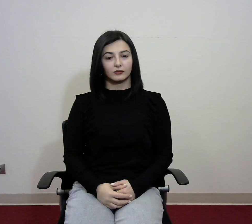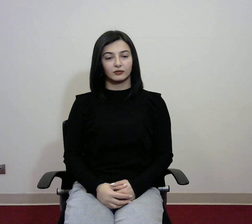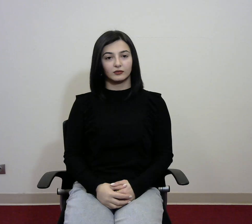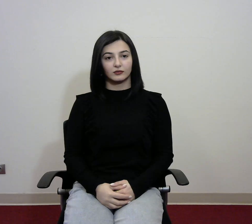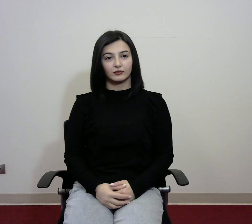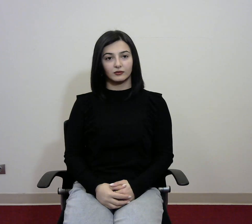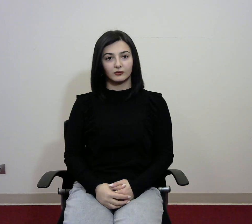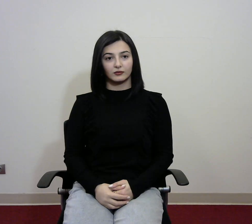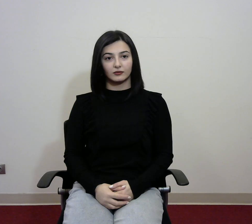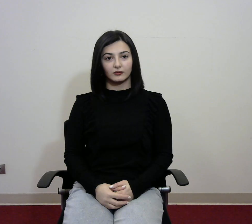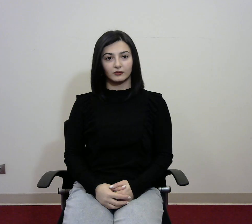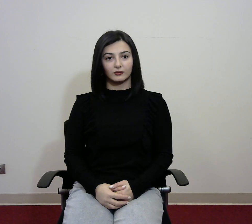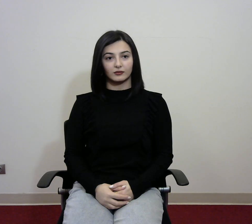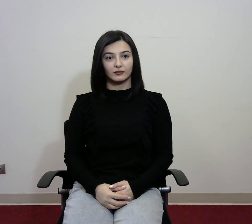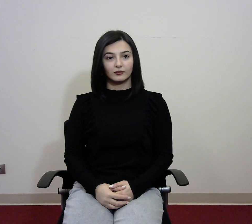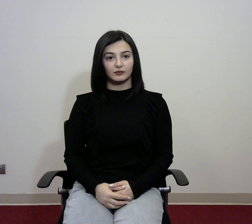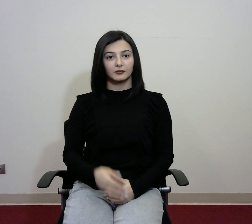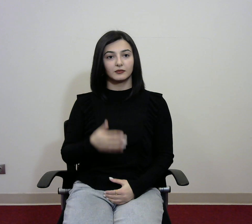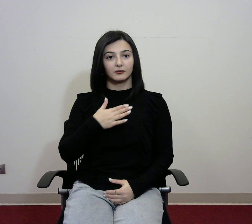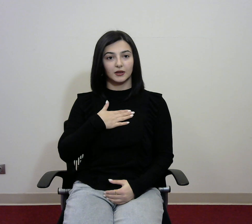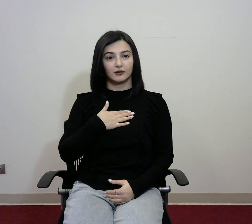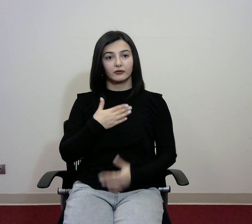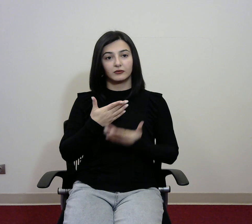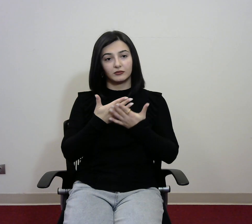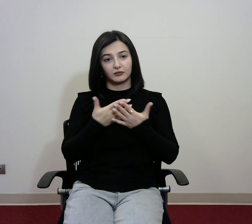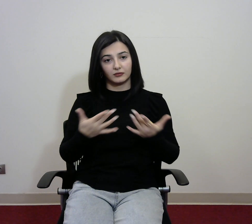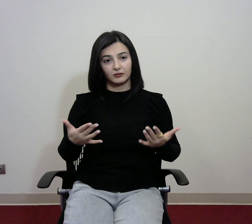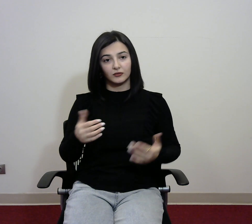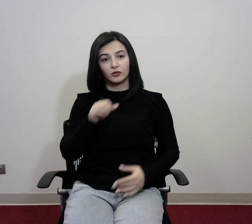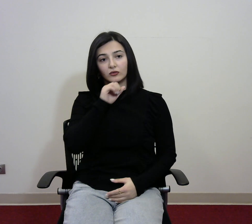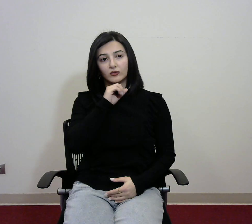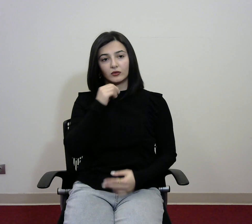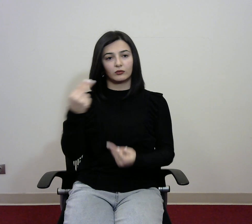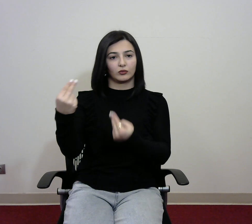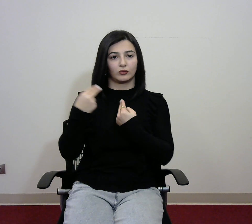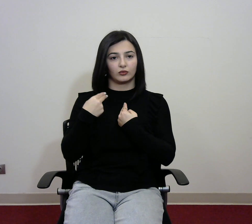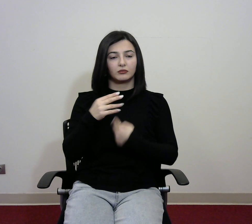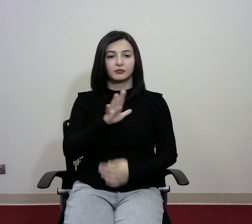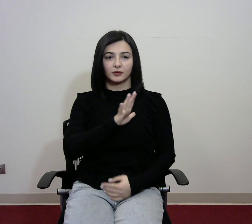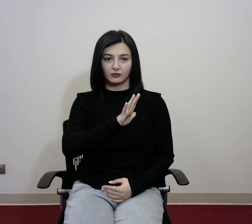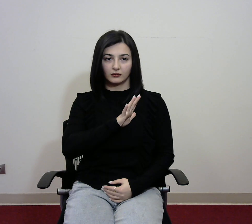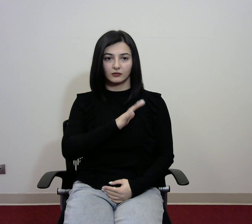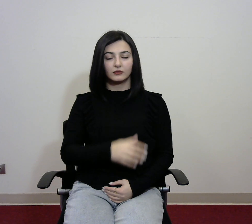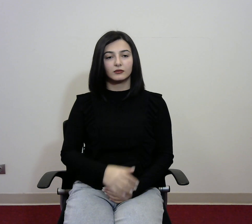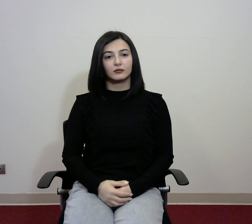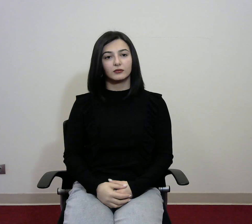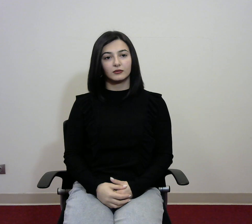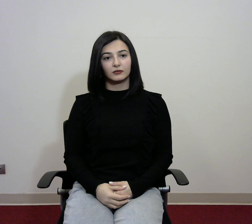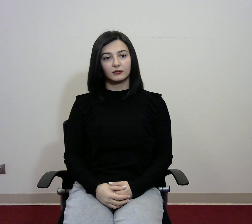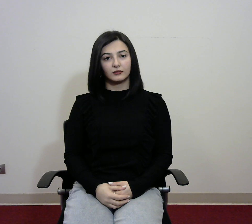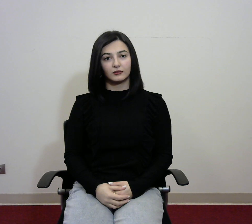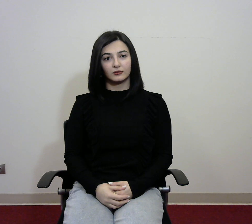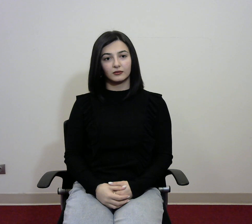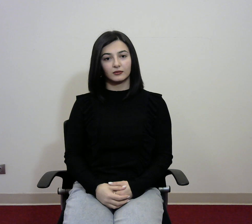Mənim əşyalarımı oğurlayıblar